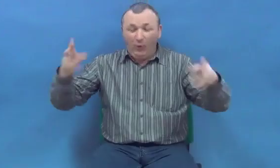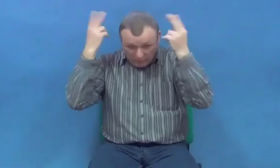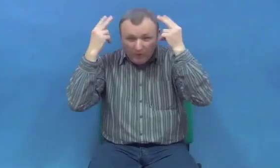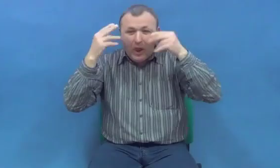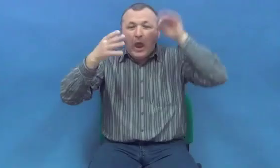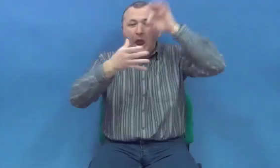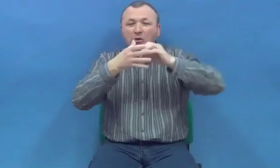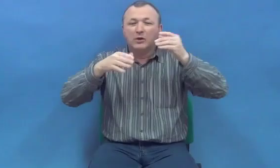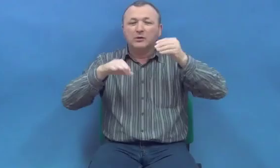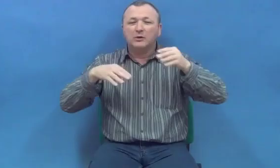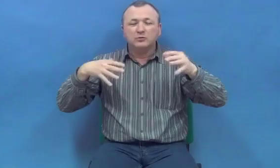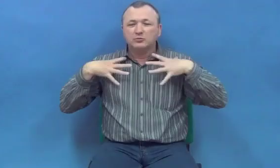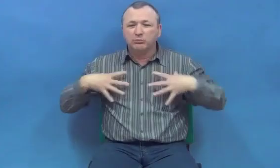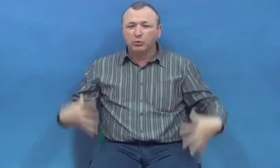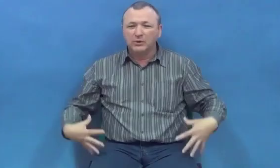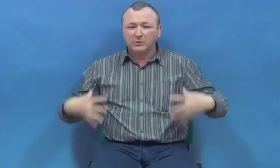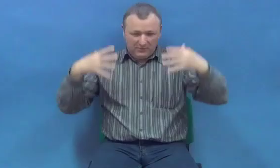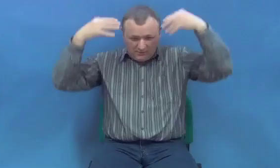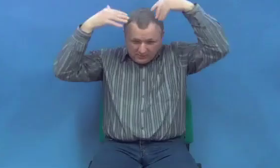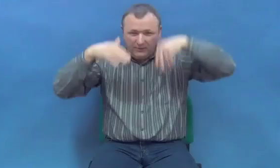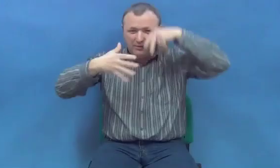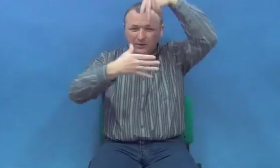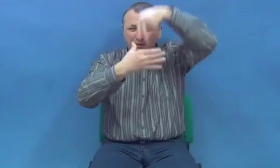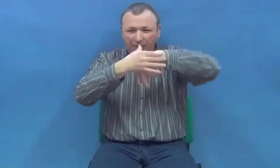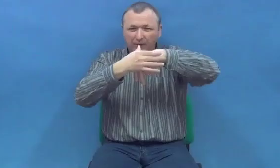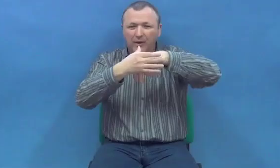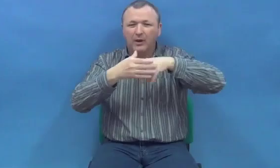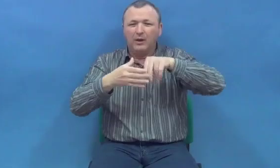Królik wszedł do ubrania.